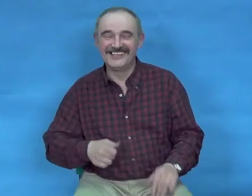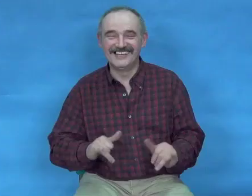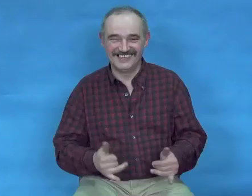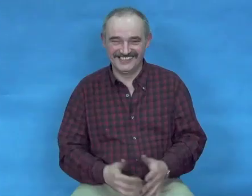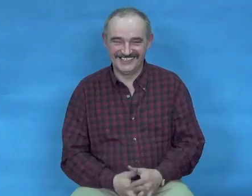Jak?